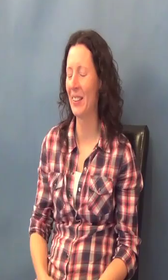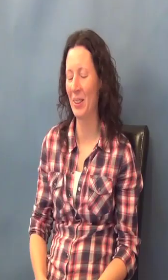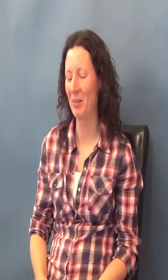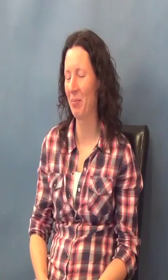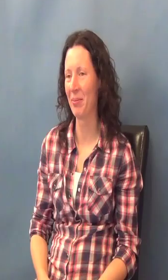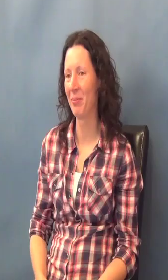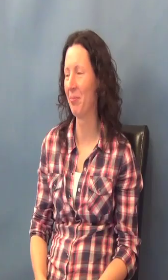Nie ma.